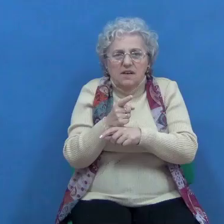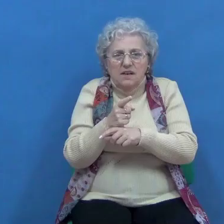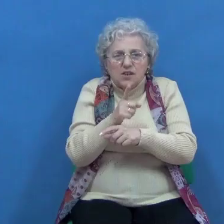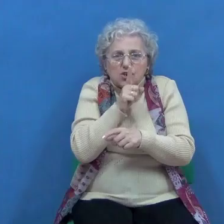Cicho...